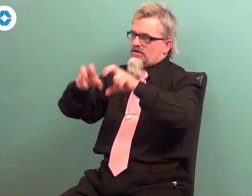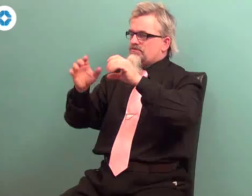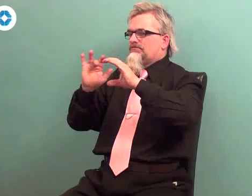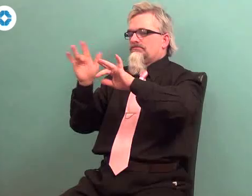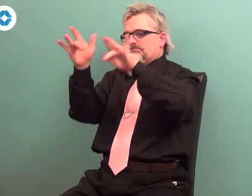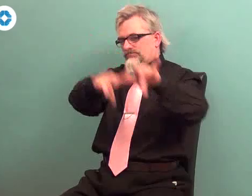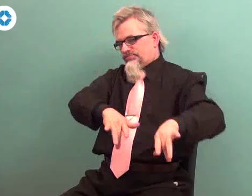Ludzie wysiedli.